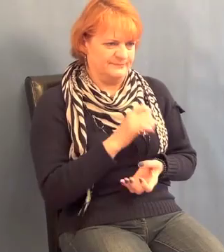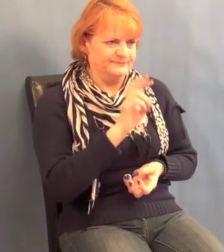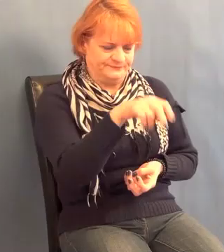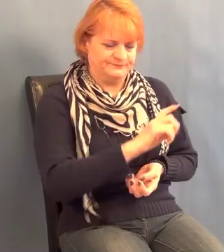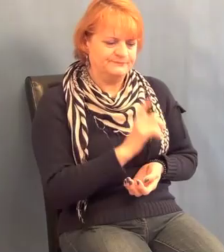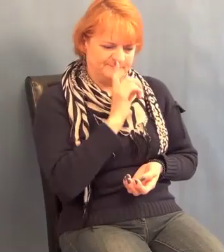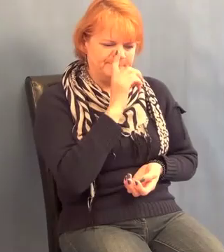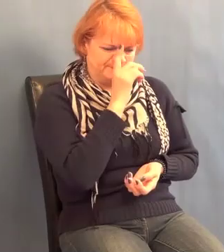Jak jedzie, to nie wolno wskakiwać.